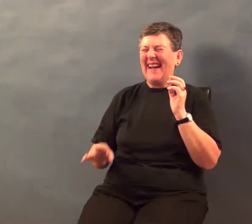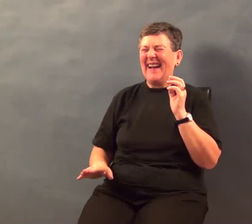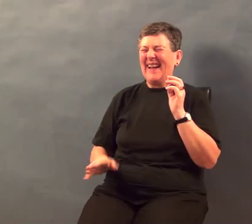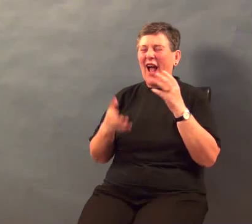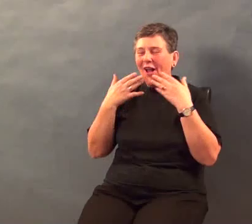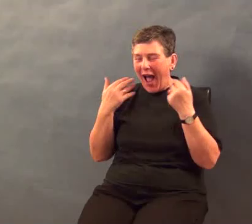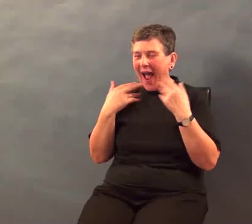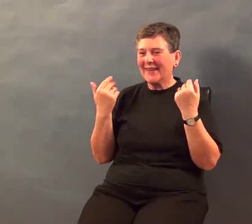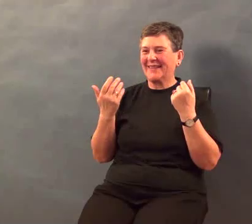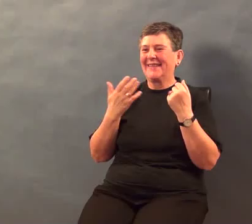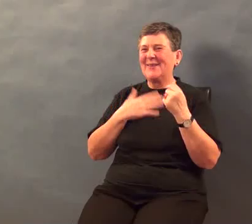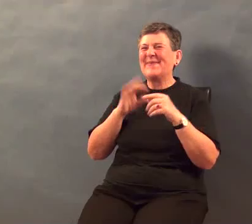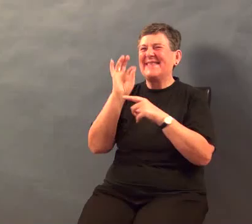Kot lubi dokuczać.